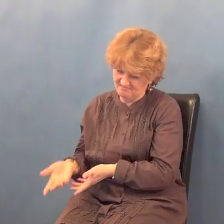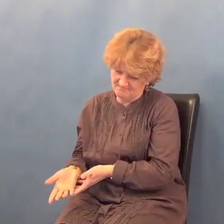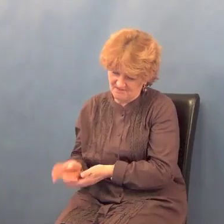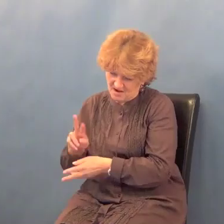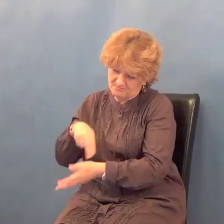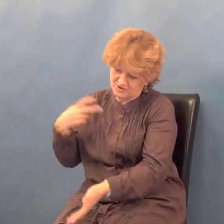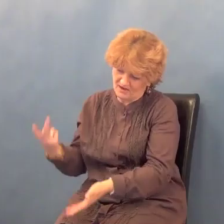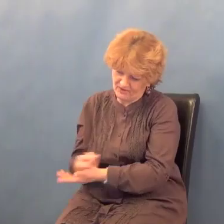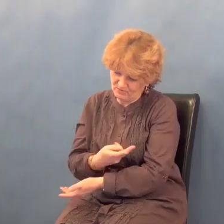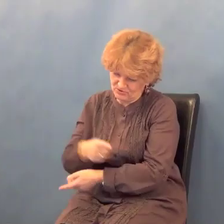Przewraca się.